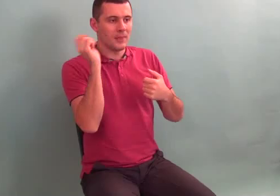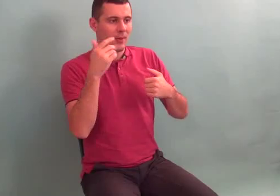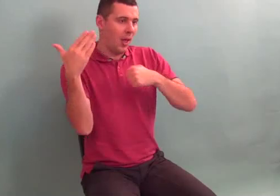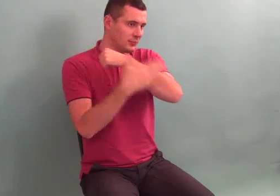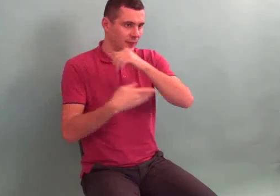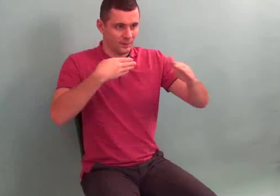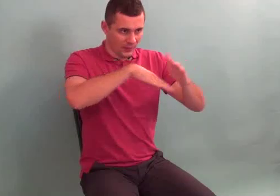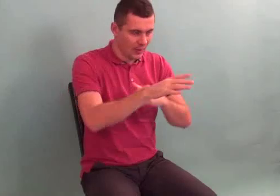W końcu wychodzi.